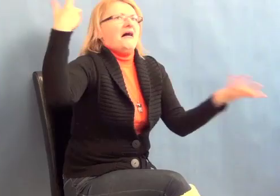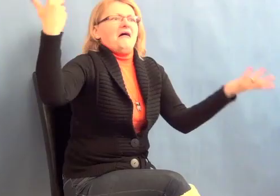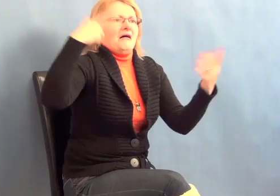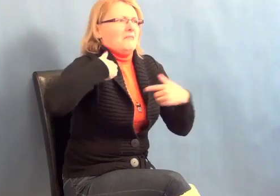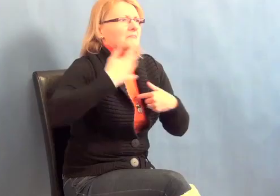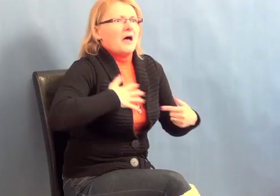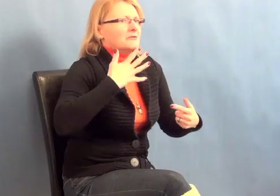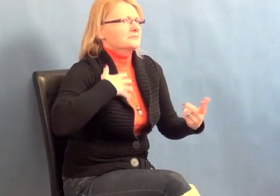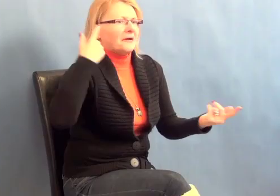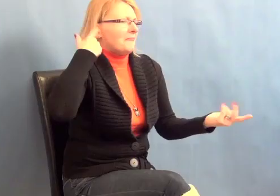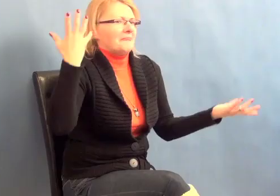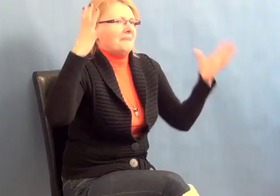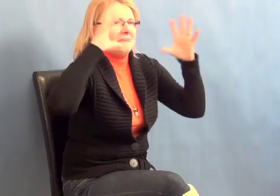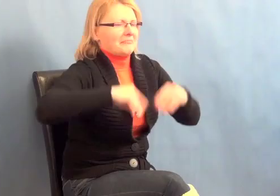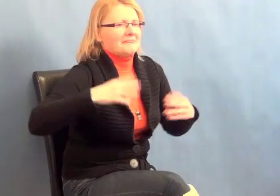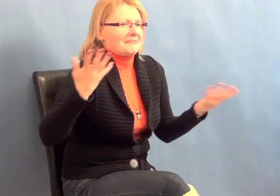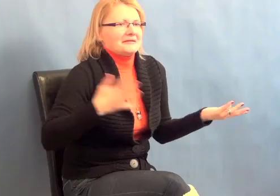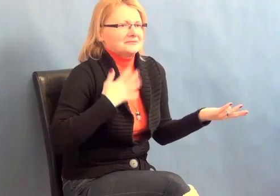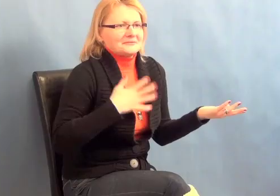"Ja nic nie czułem, nie słyszałem, światło było zgaszone, nic nie czułem."